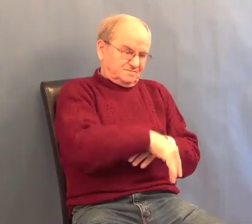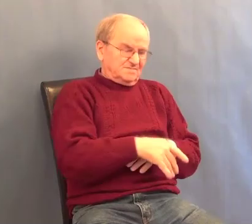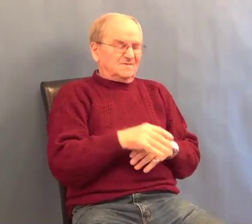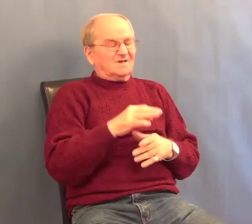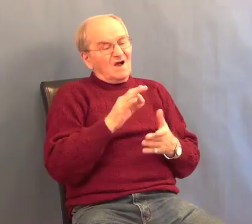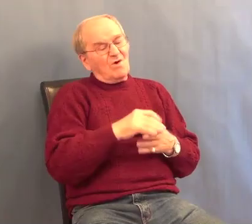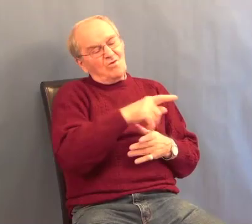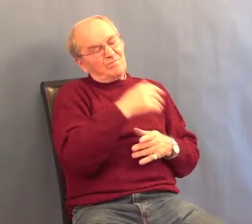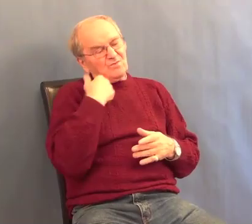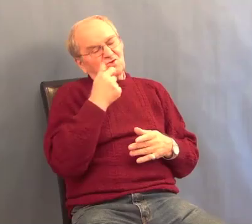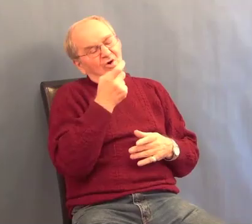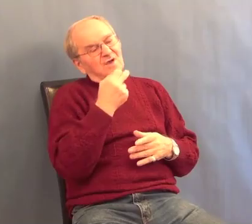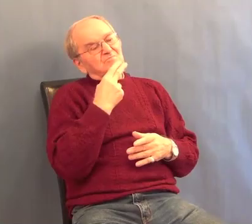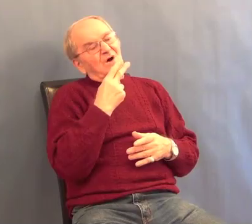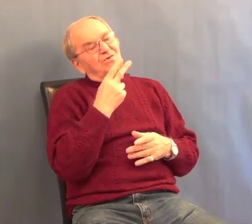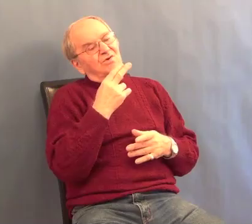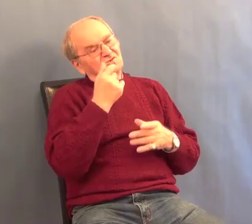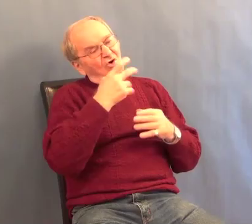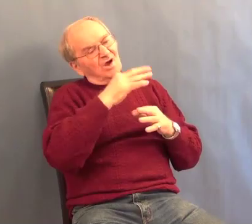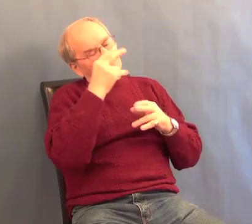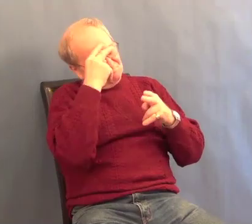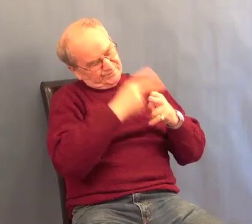Akurat jedna osoba zasnęła, paląc papierosa.